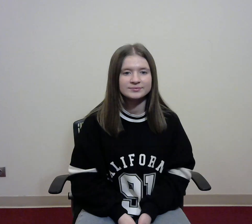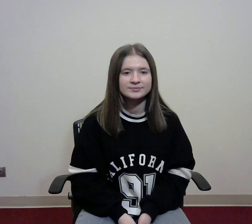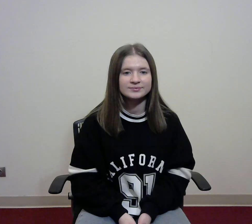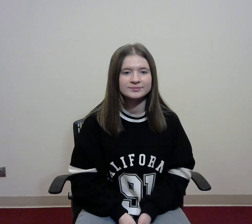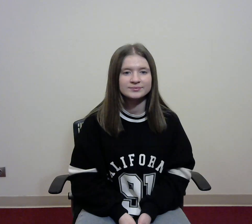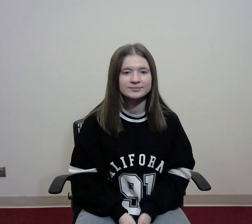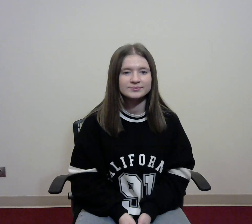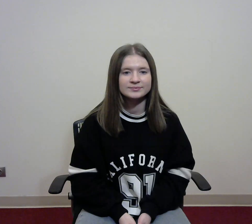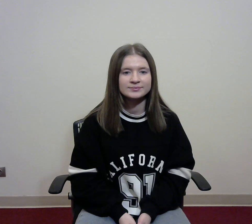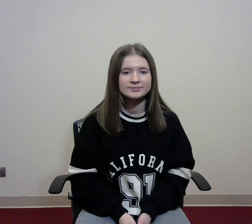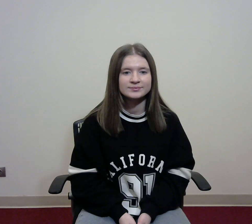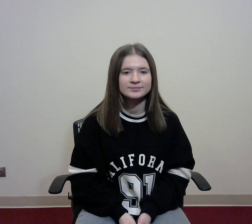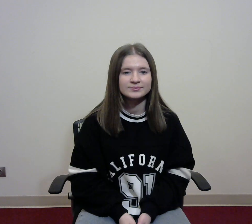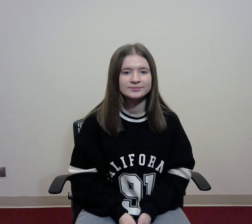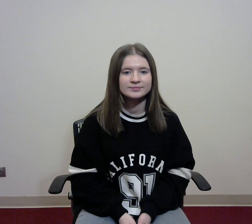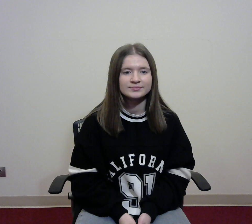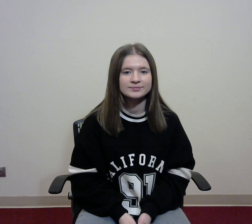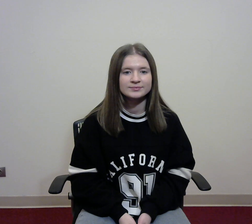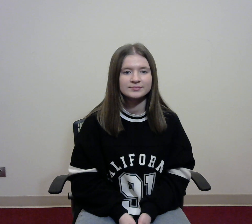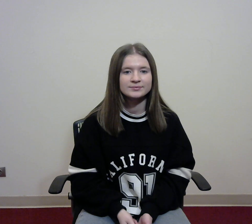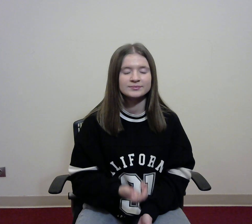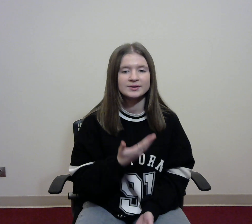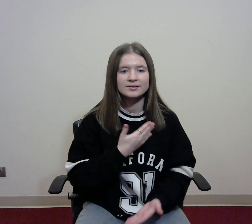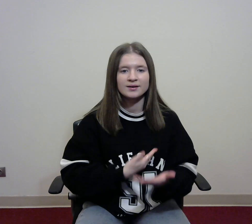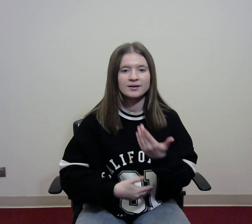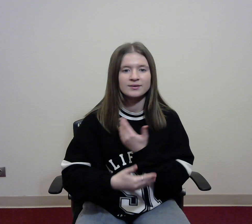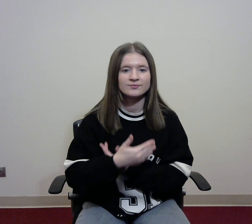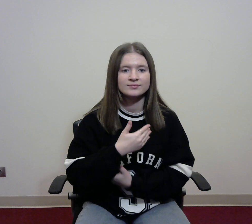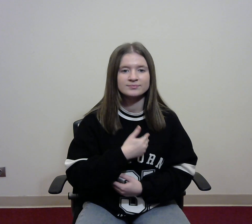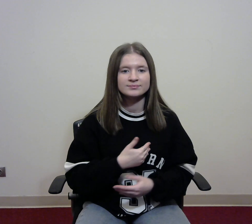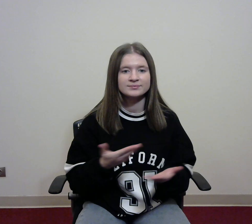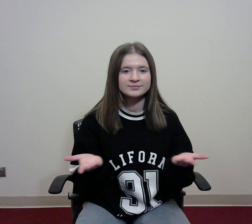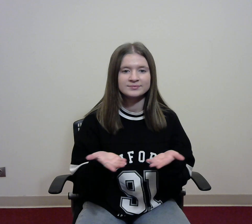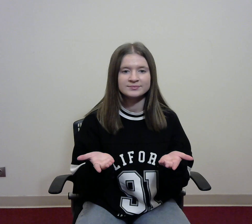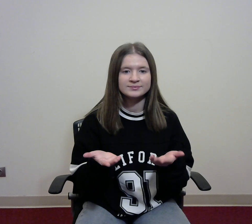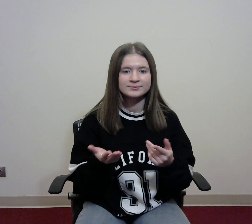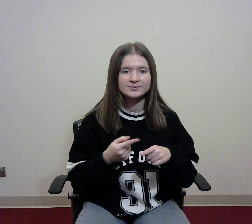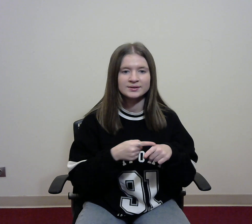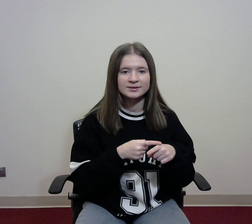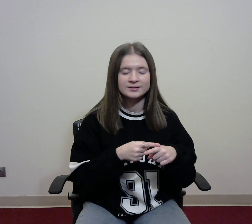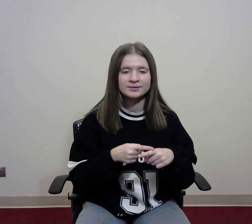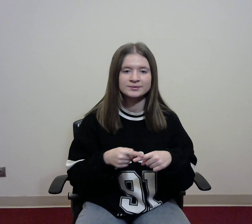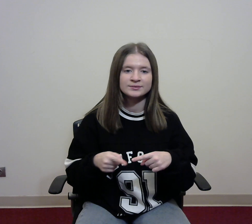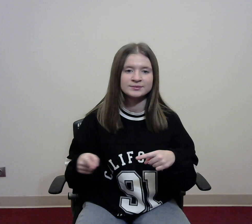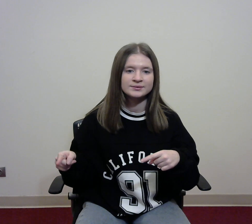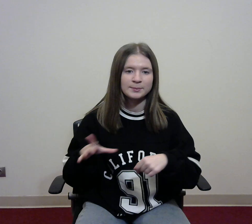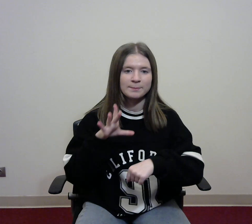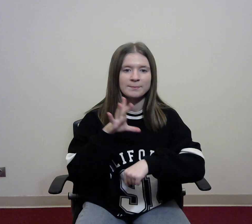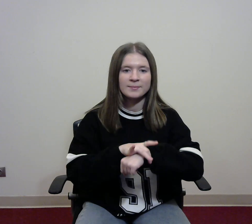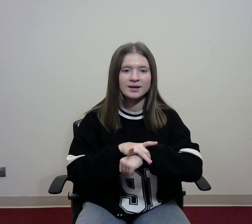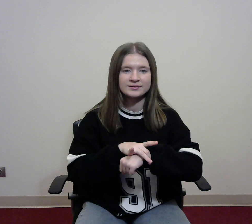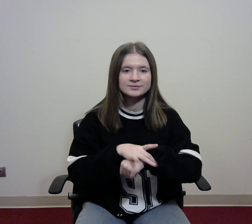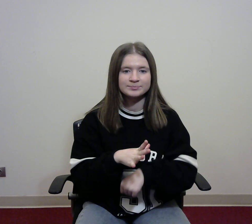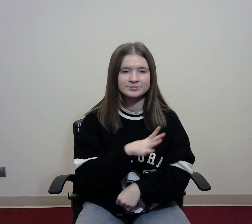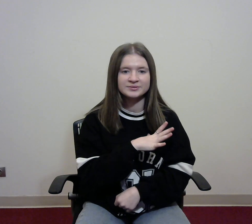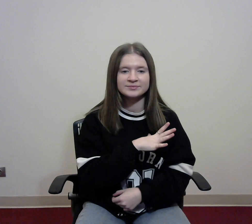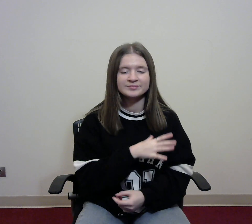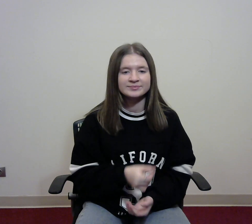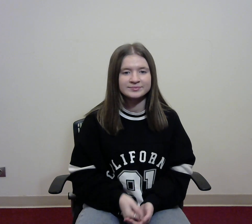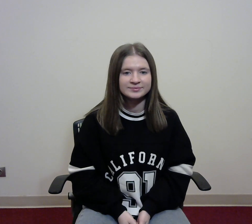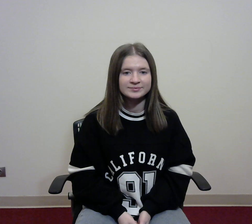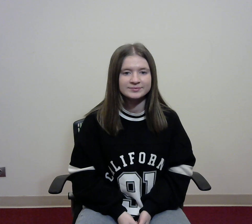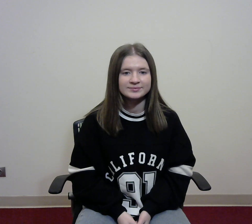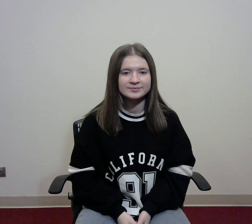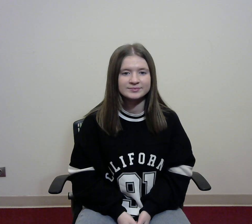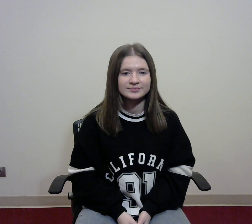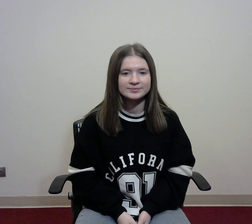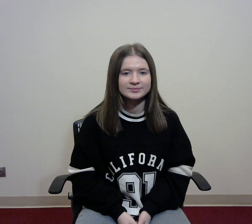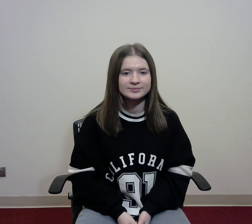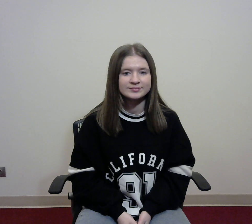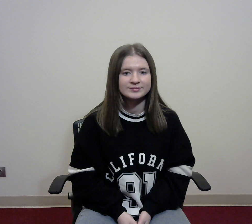Əlillik hansı müddətə müəyyən olunur?